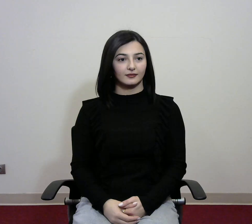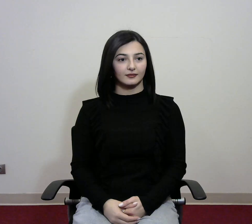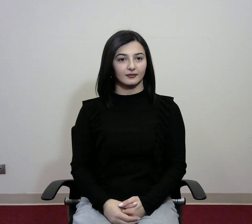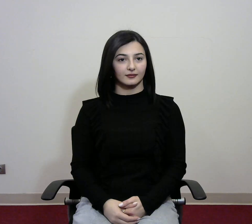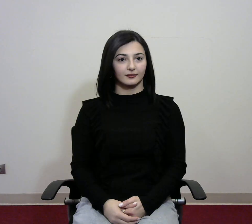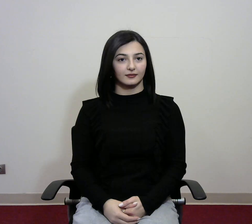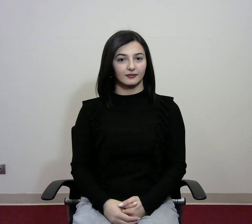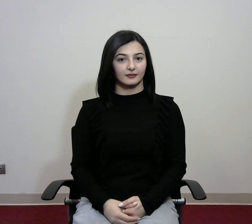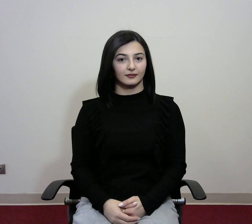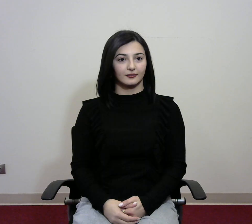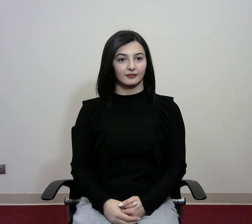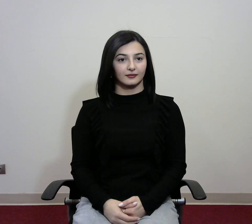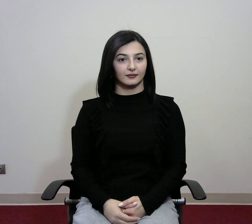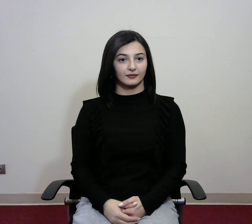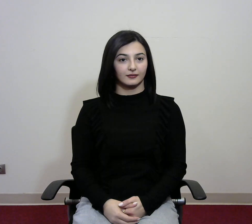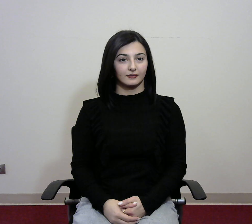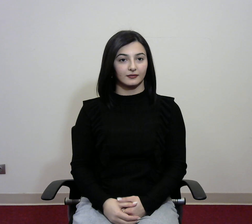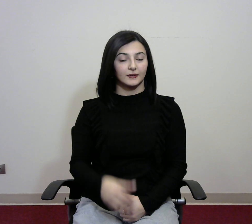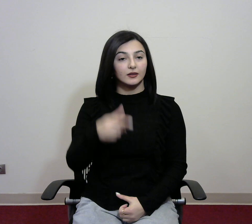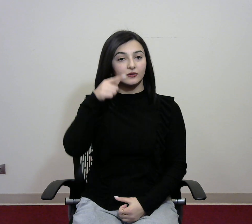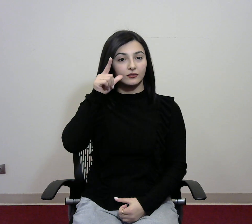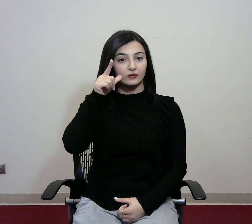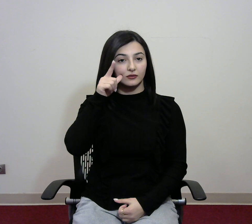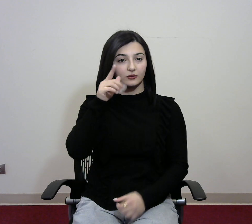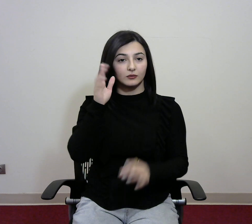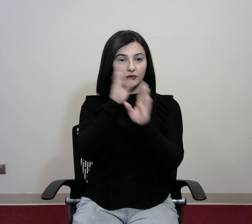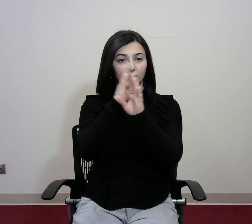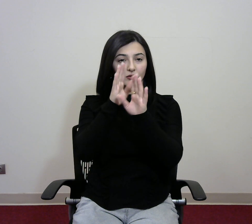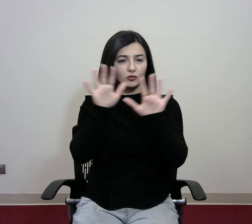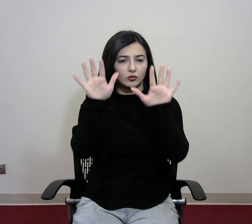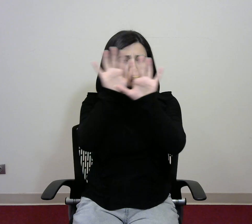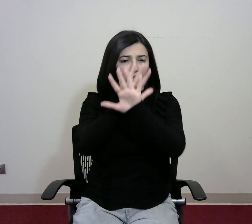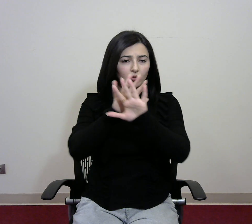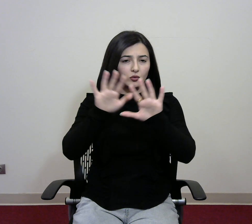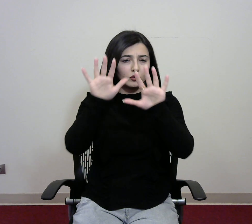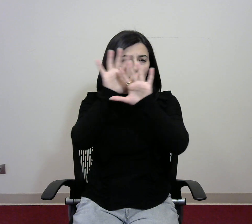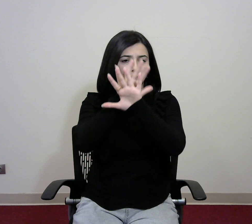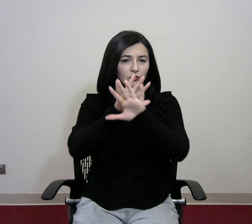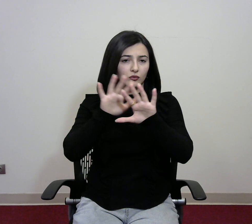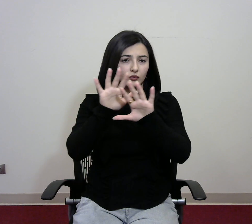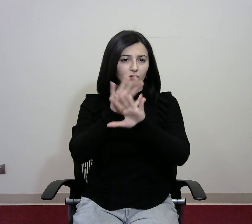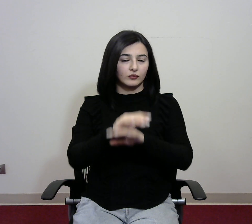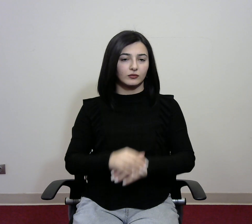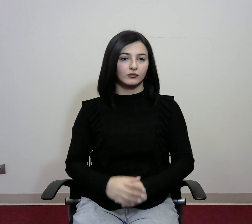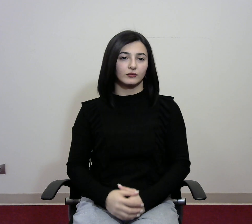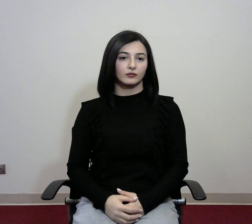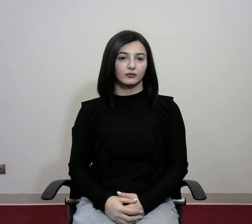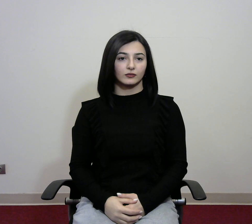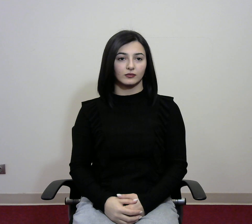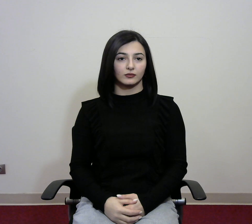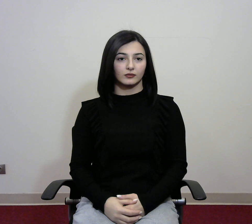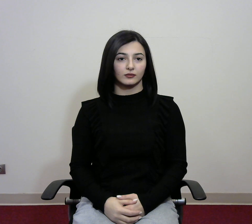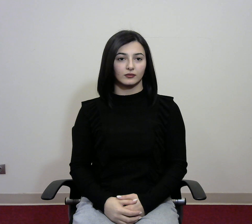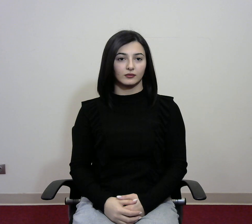Srağagün hava dumanlı idi